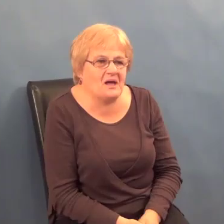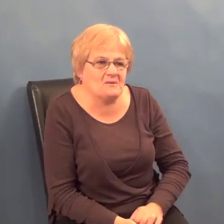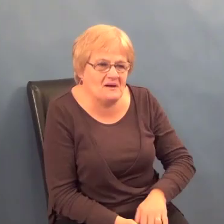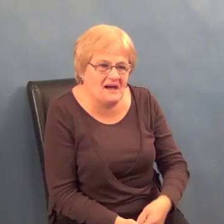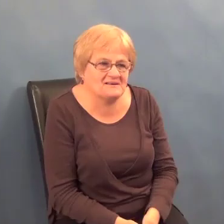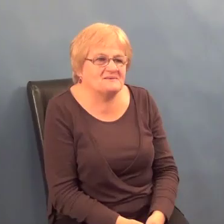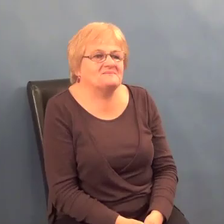Ukradł.